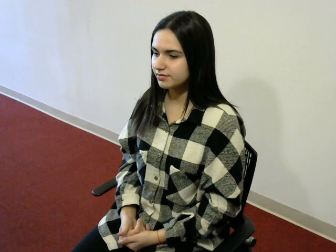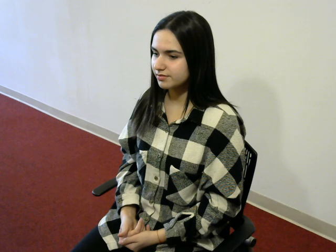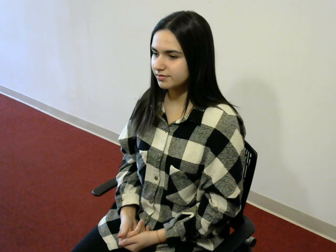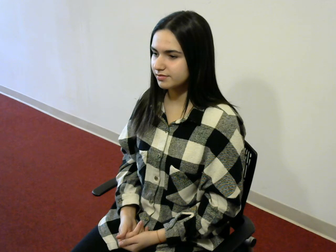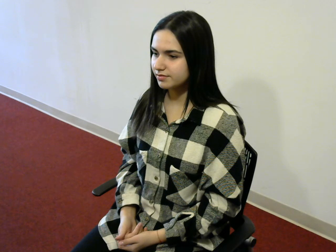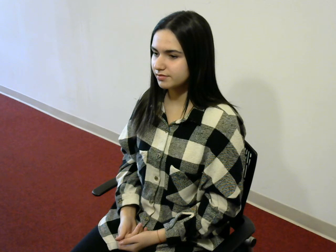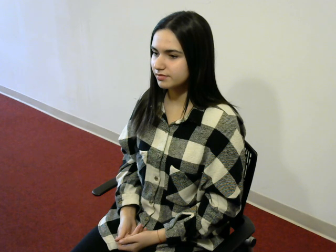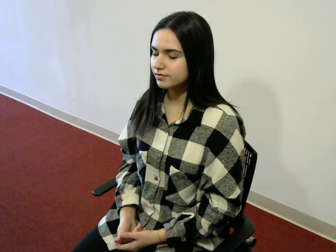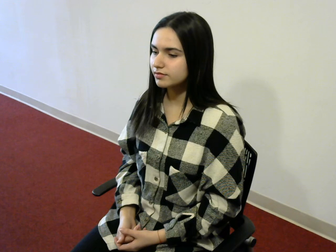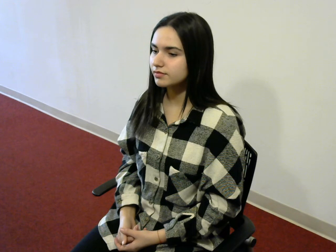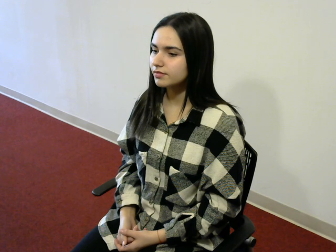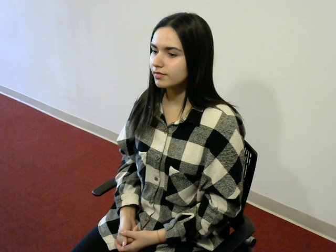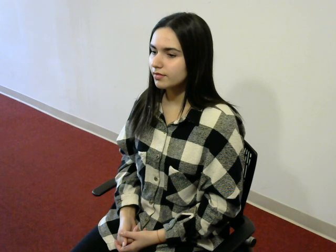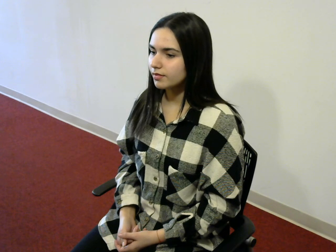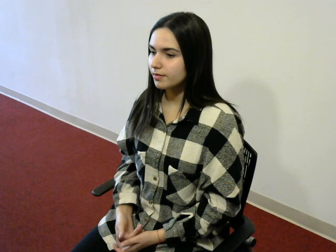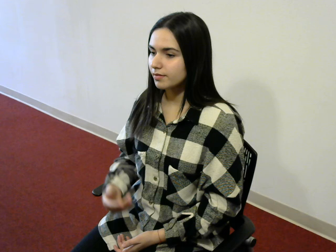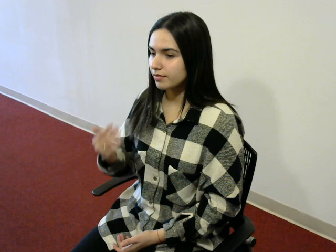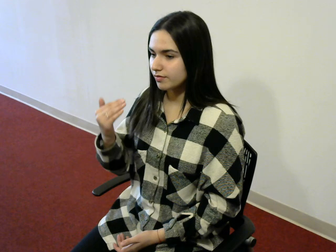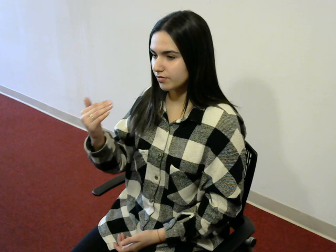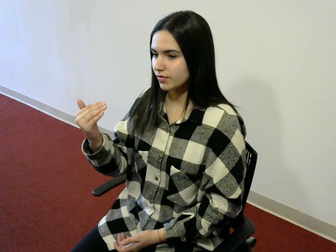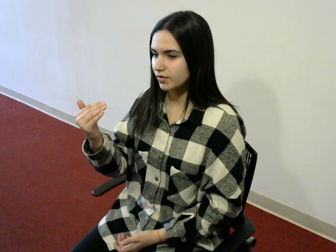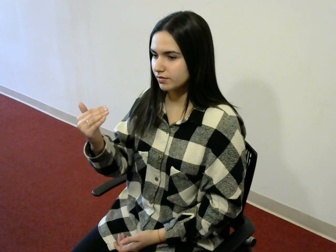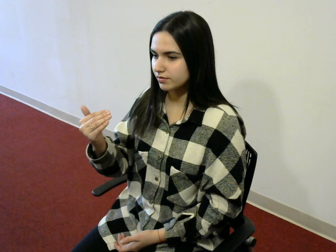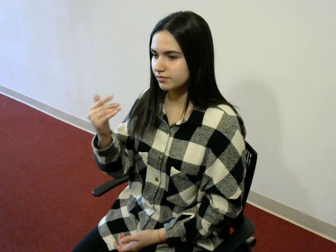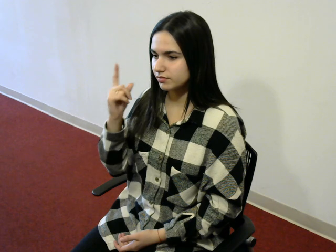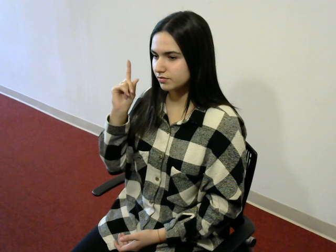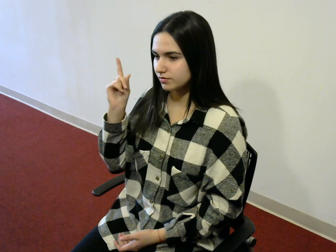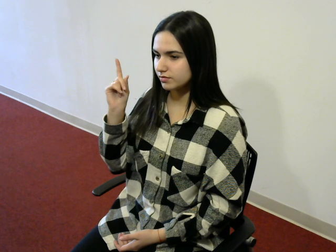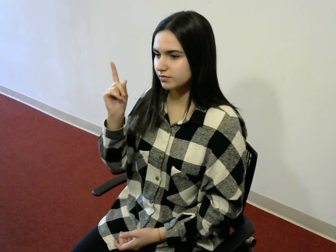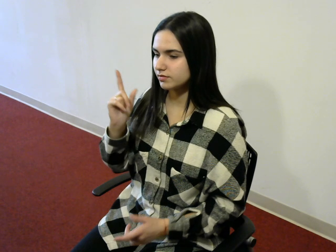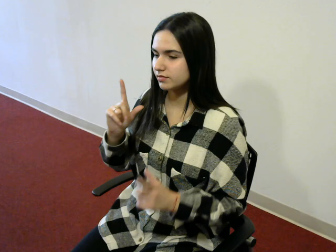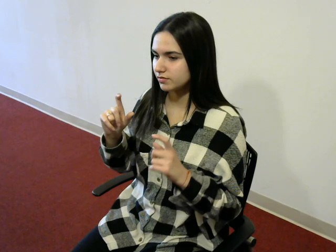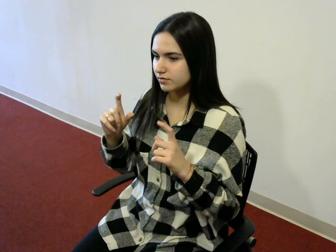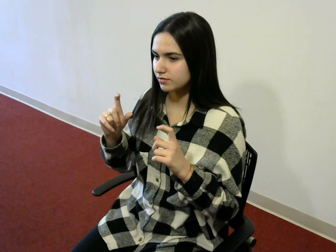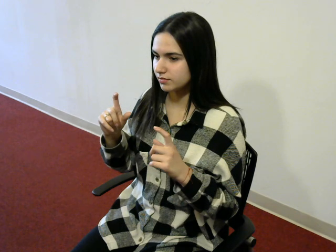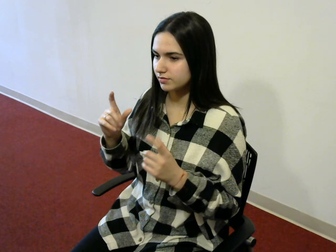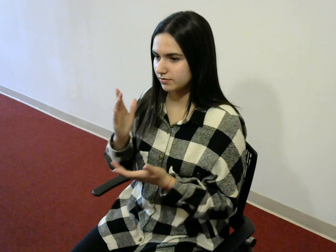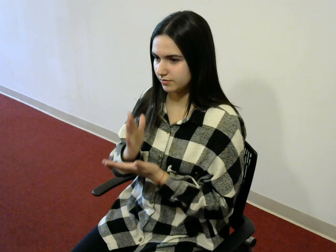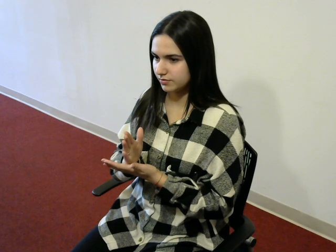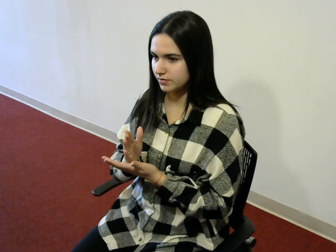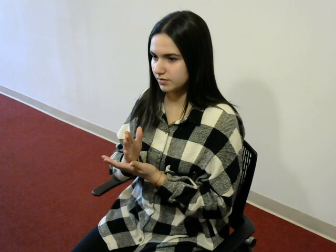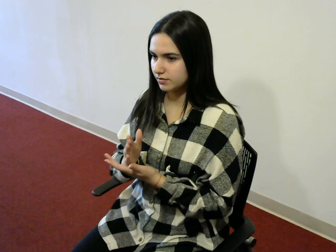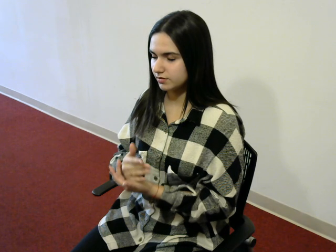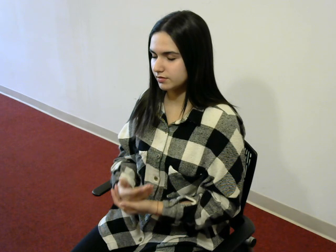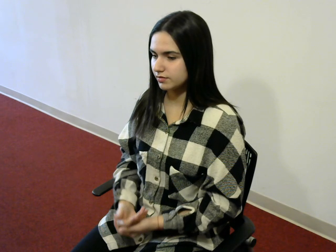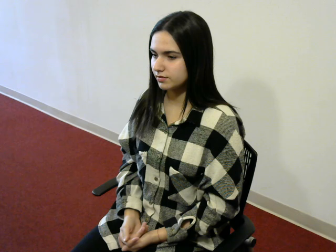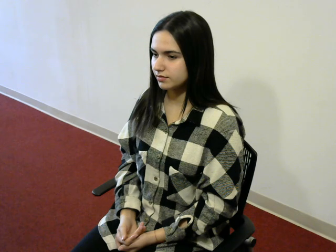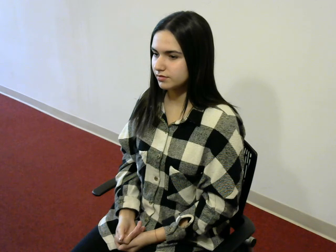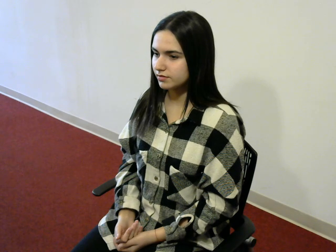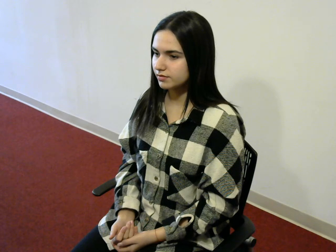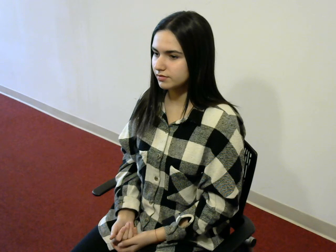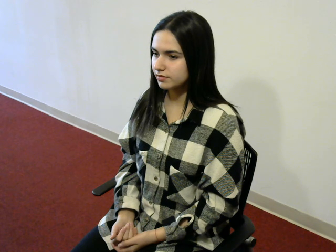Sizdə onun şəkli var?